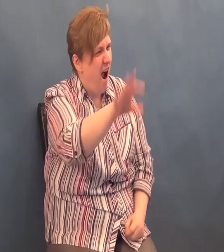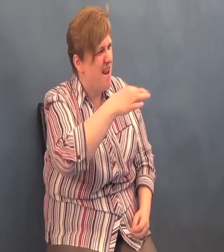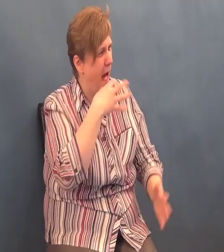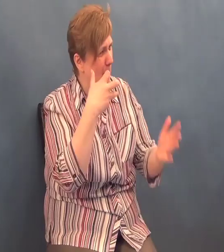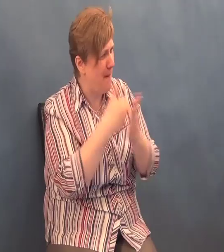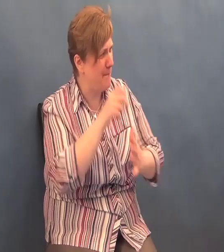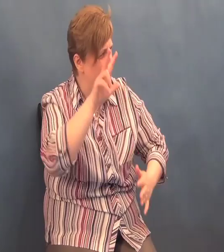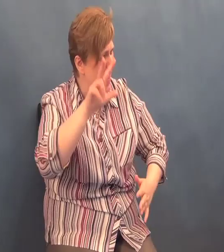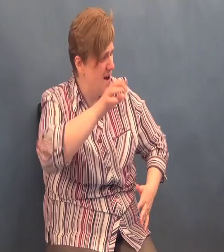Lepiej maksimum trzy godziny?